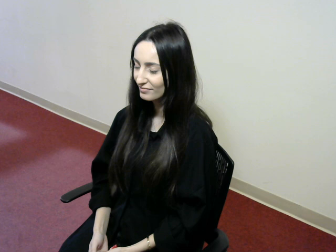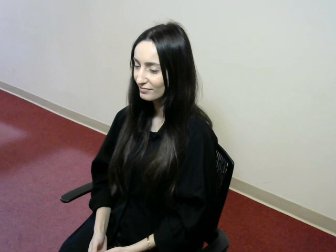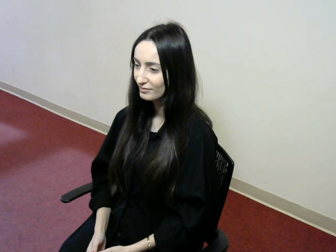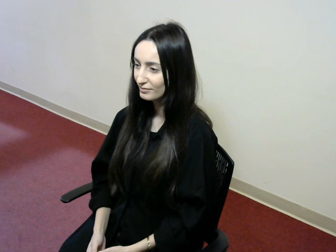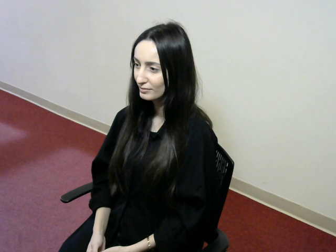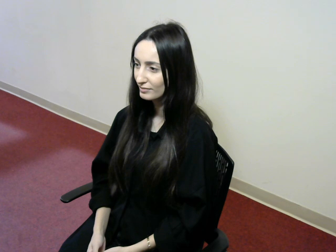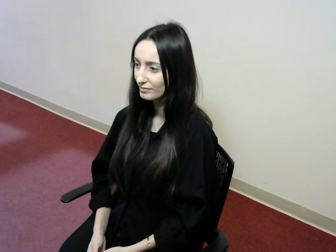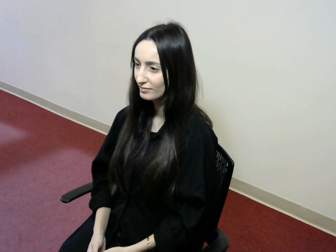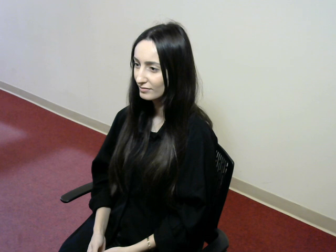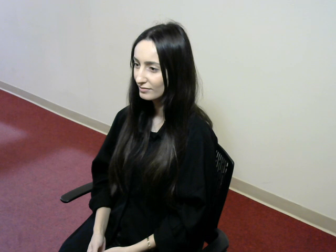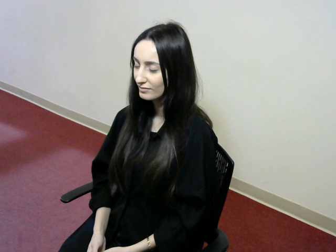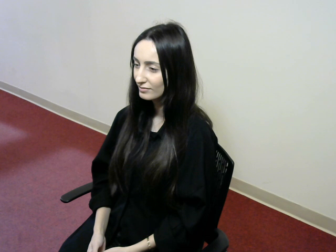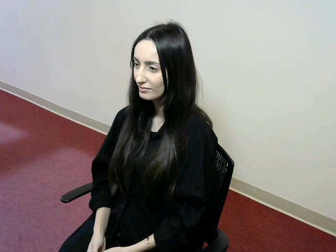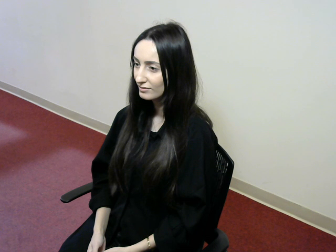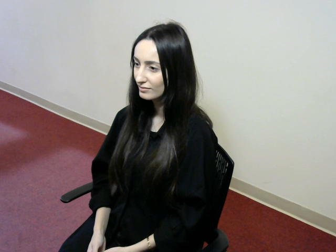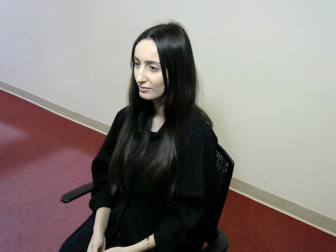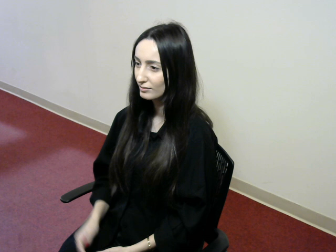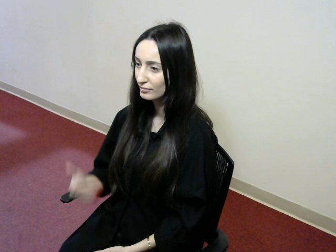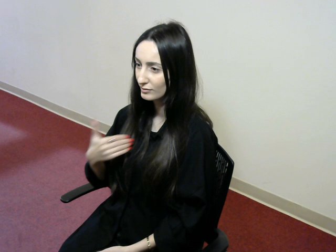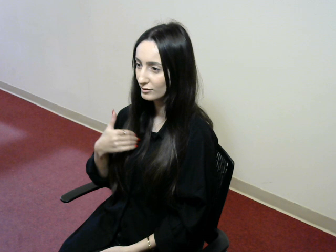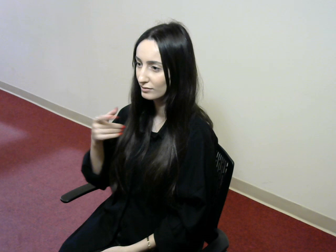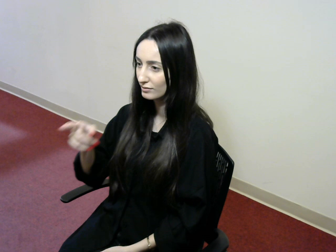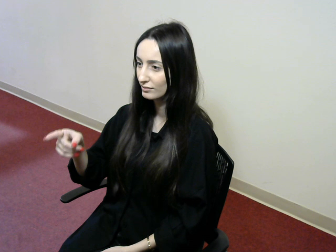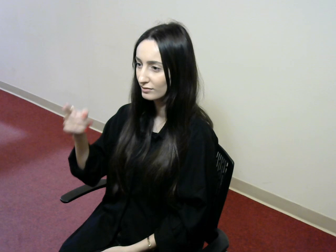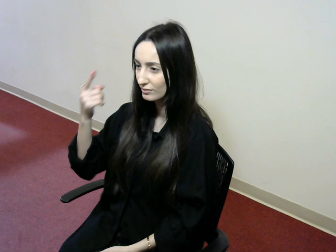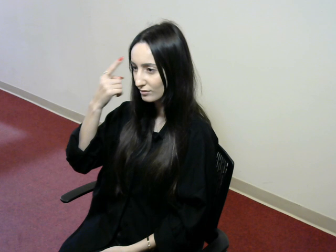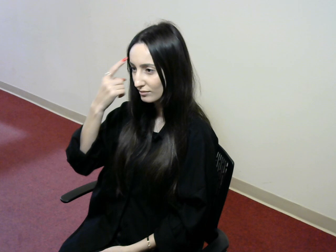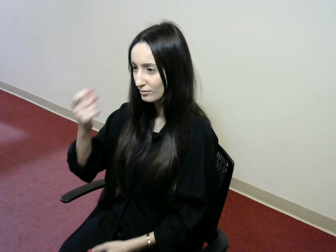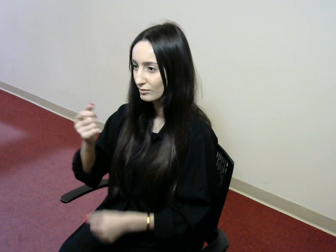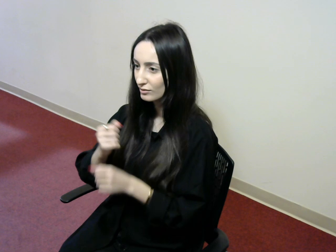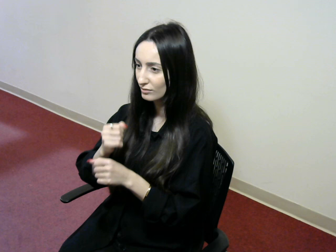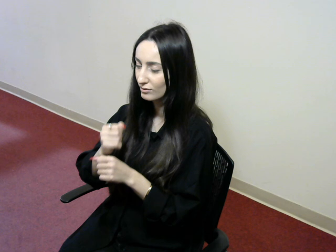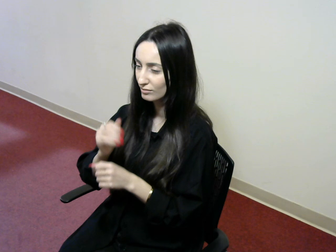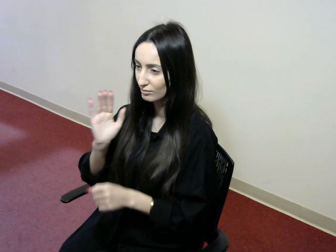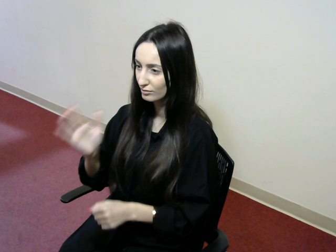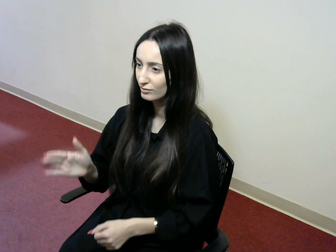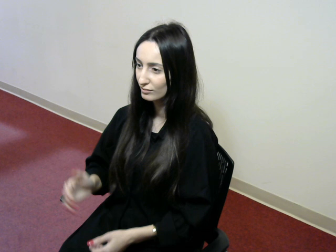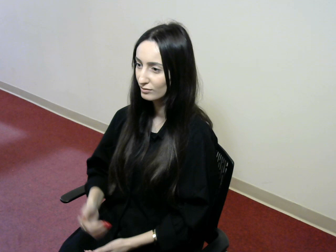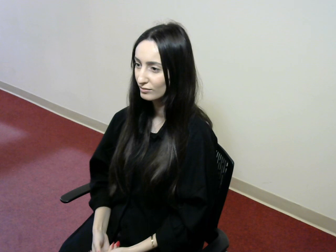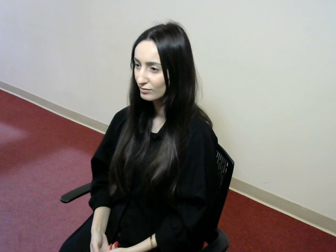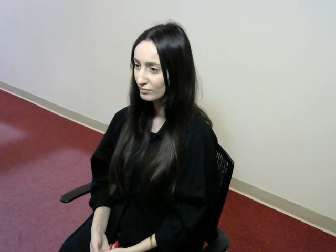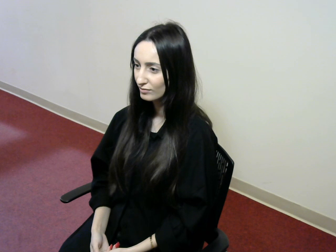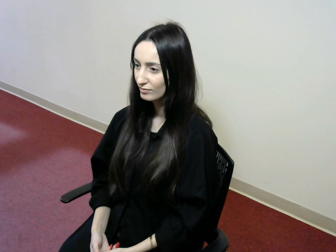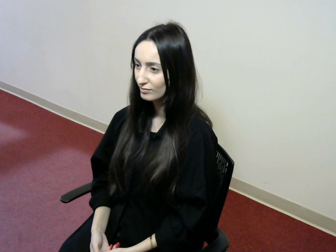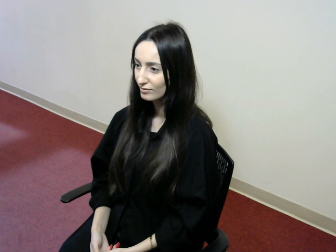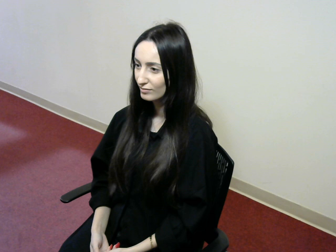Mən sizə xəbər edəcəyəm